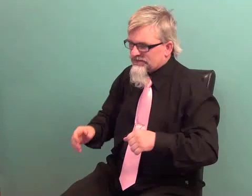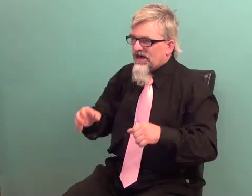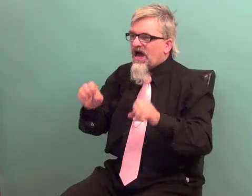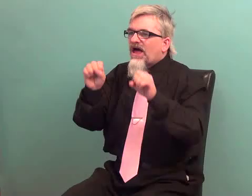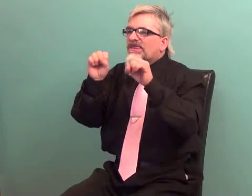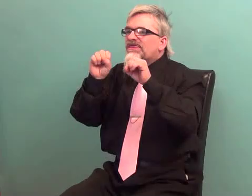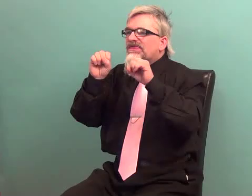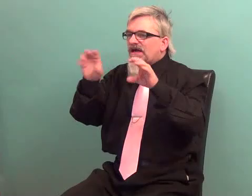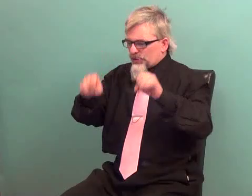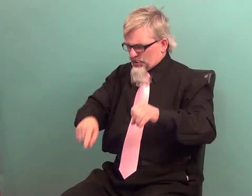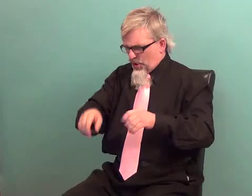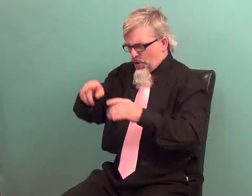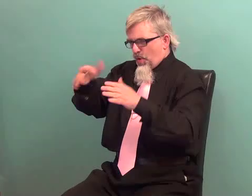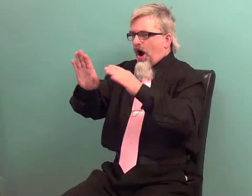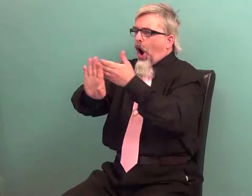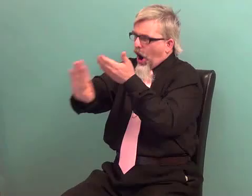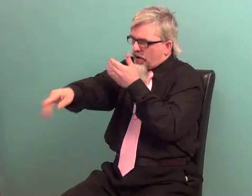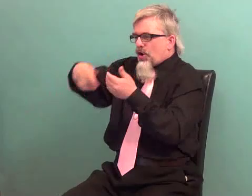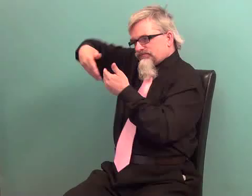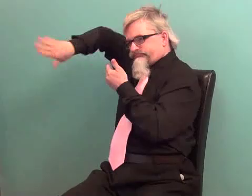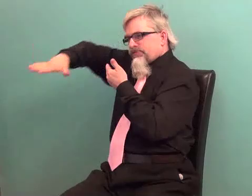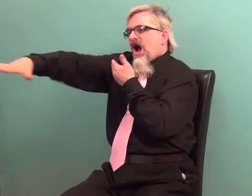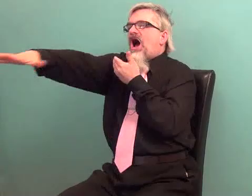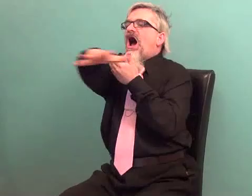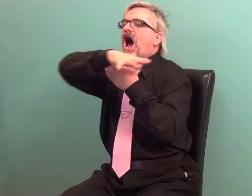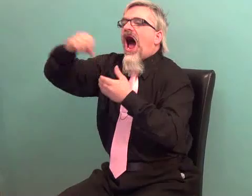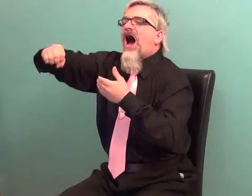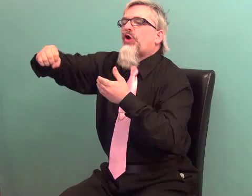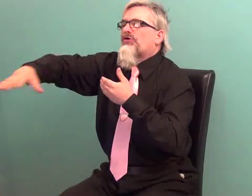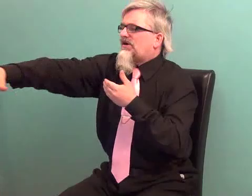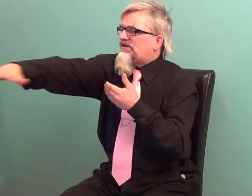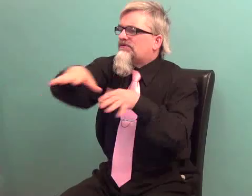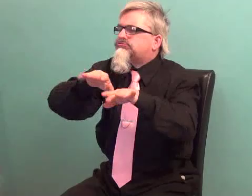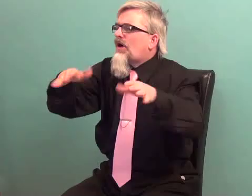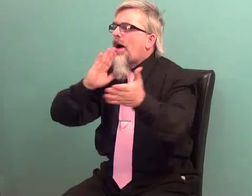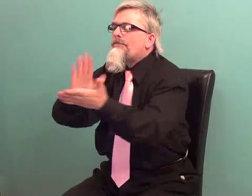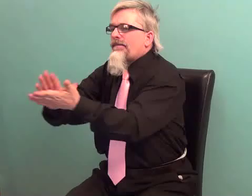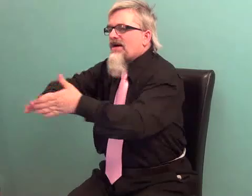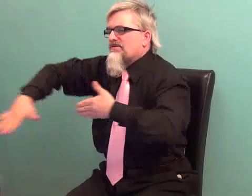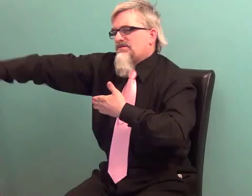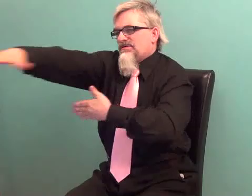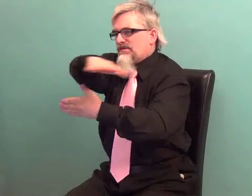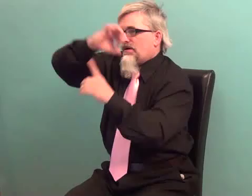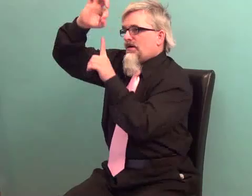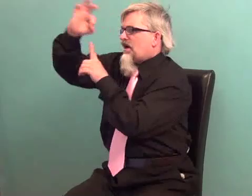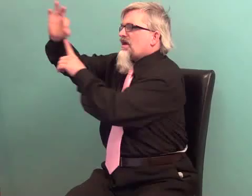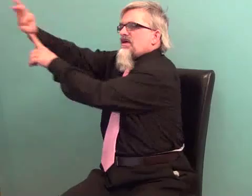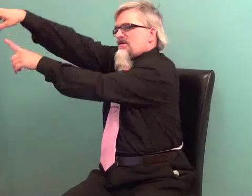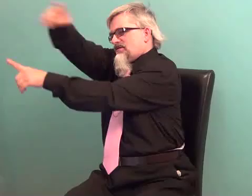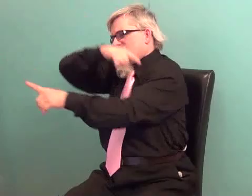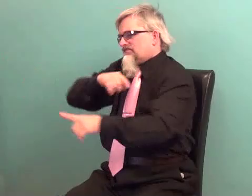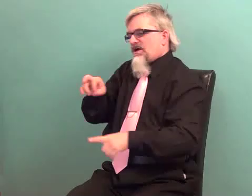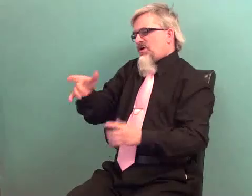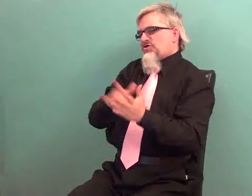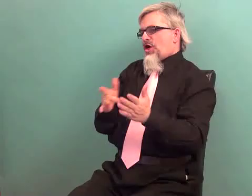To informuje, że ten teren i jego okolice to miejsce atomowe. W związku z tym dookoła rozstawione są znaki, nie wolno tam wchodzić i niczego dotykać.